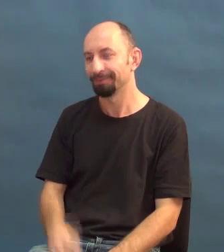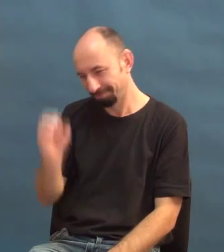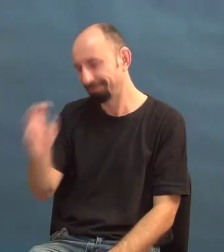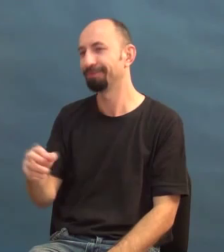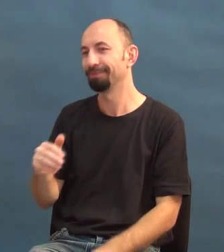OK.